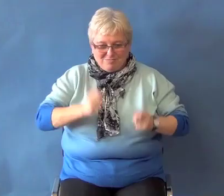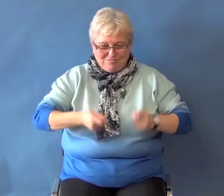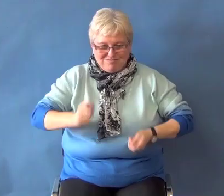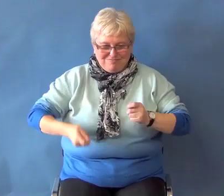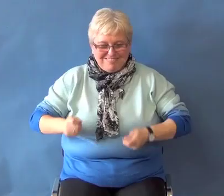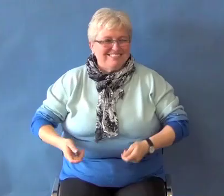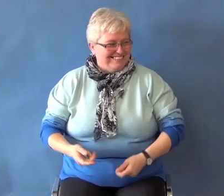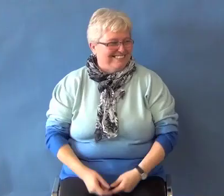Gra na nim jak na perkusji.